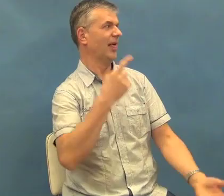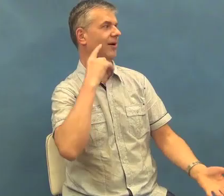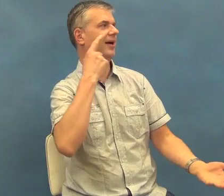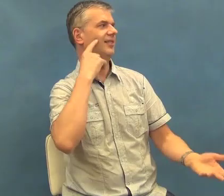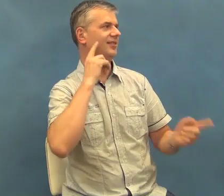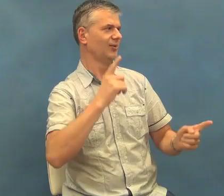Nie zauważył.